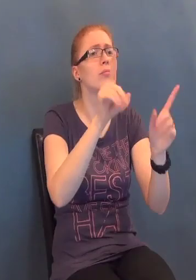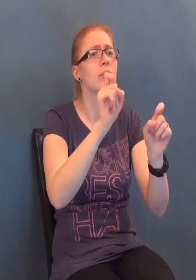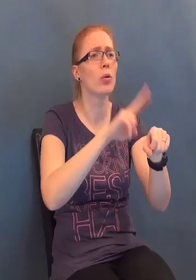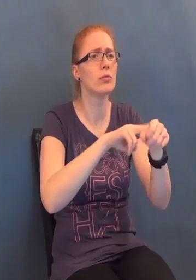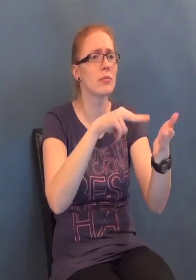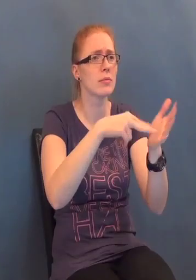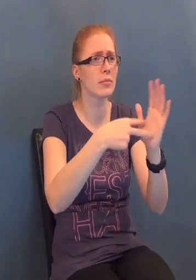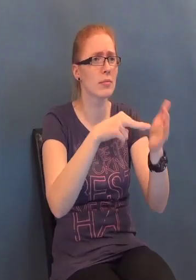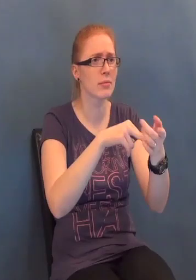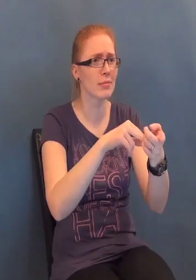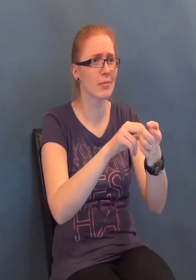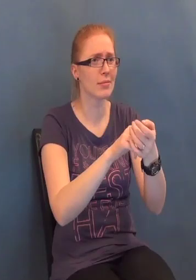O której zaczynasz taniec?